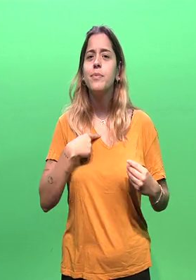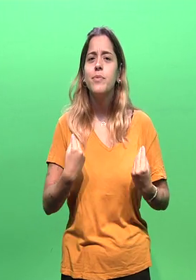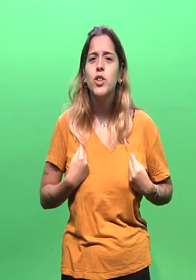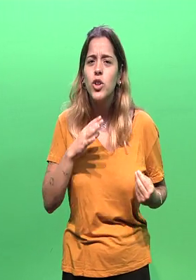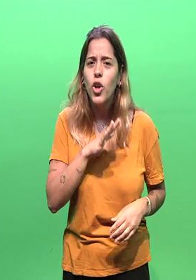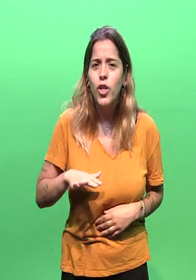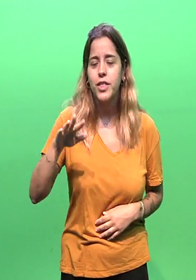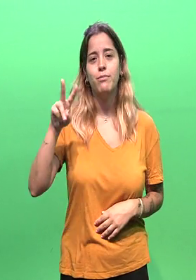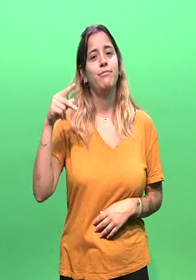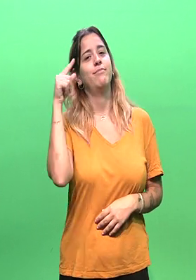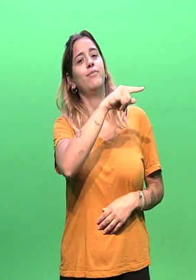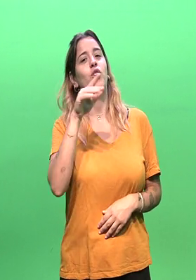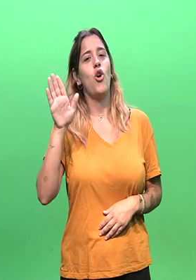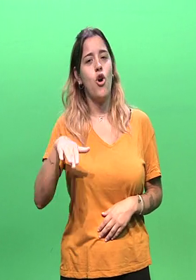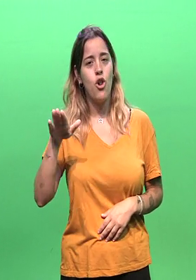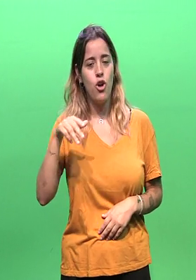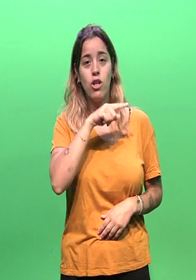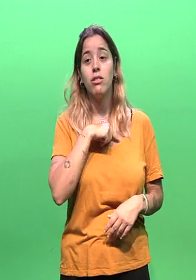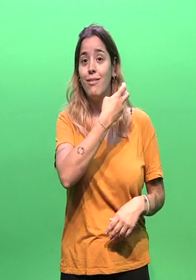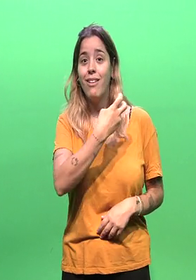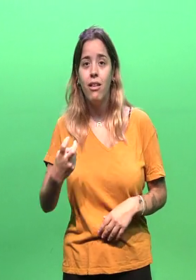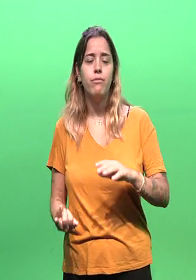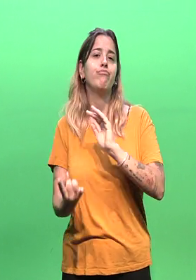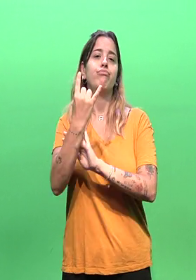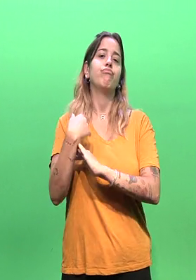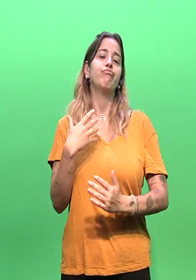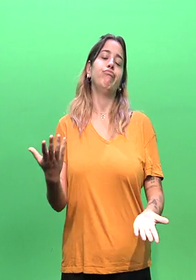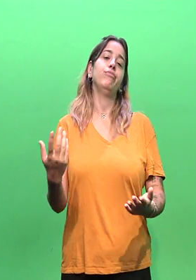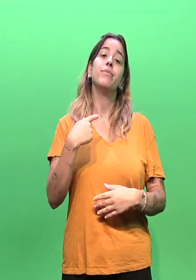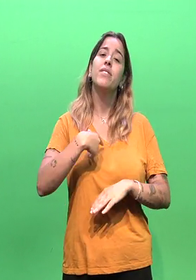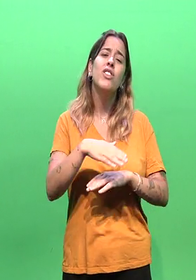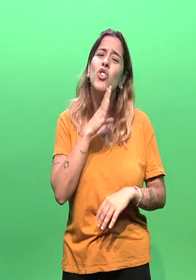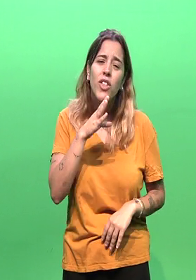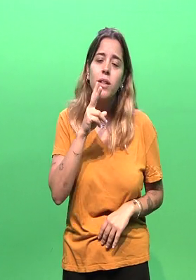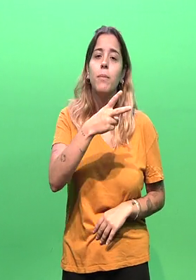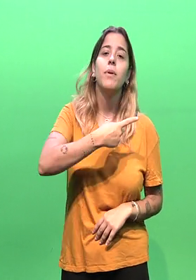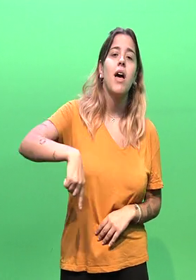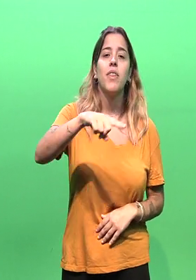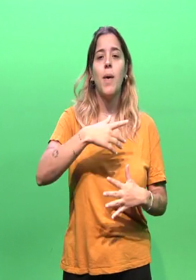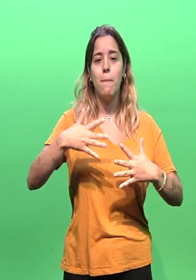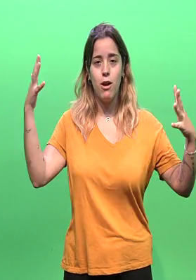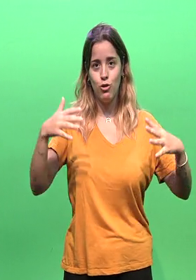Visc a Olot, he vingut i m'ha passat això, però a Olot visc a la plaça Major.